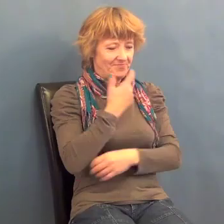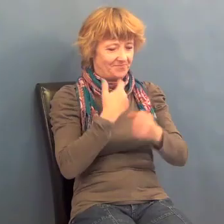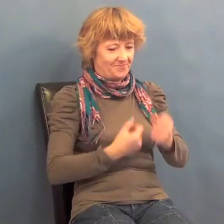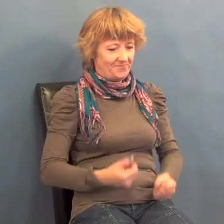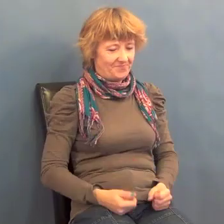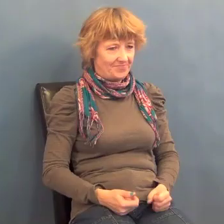Trudno powiedzieć.